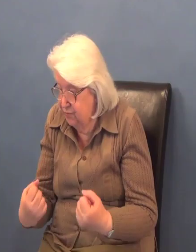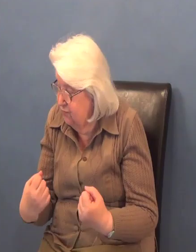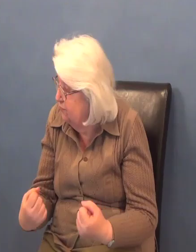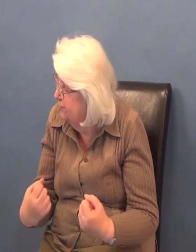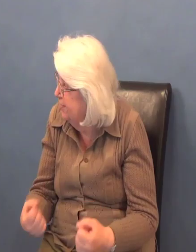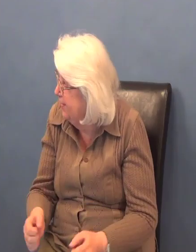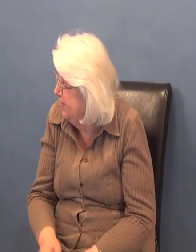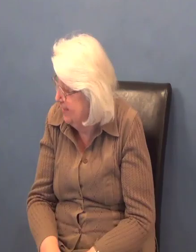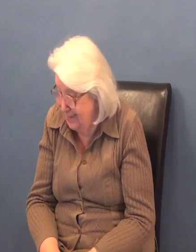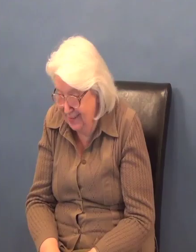Ciężko.